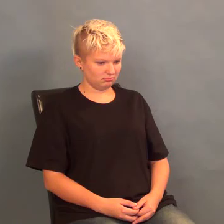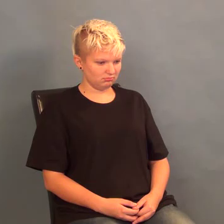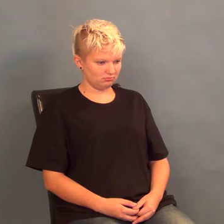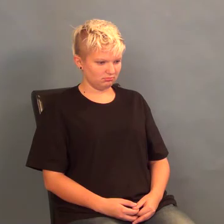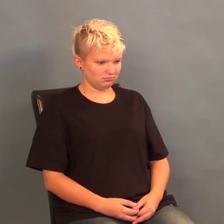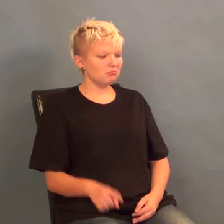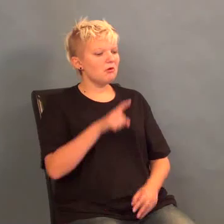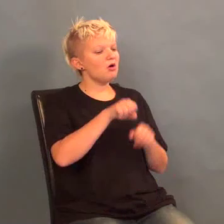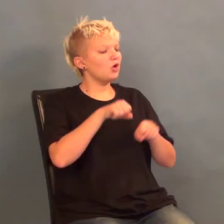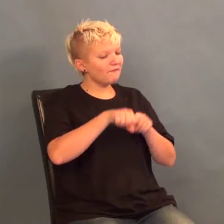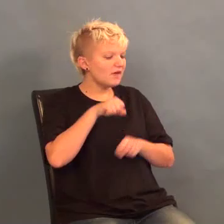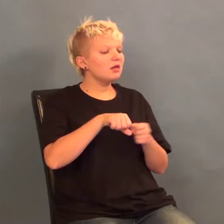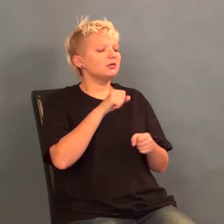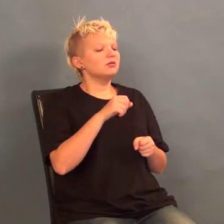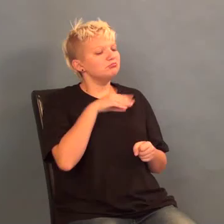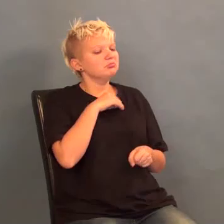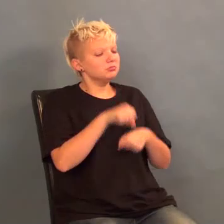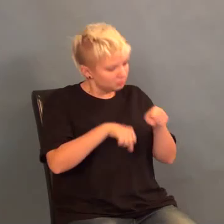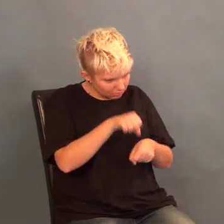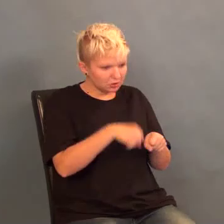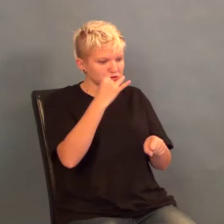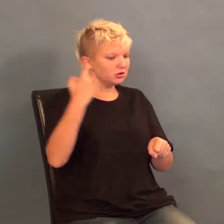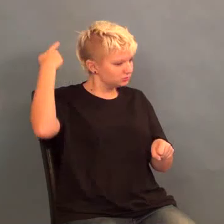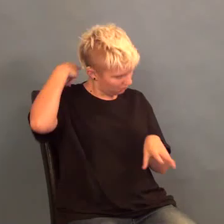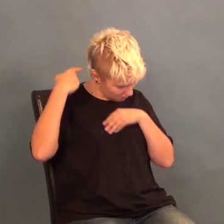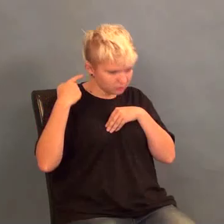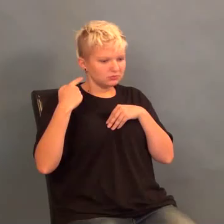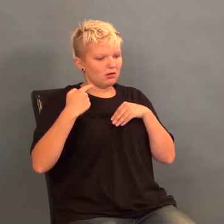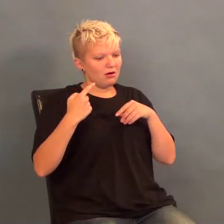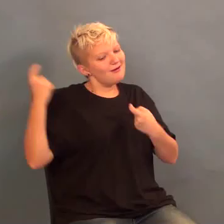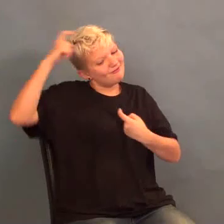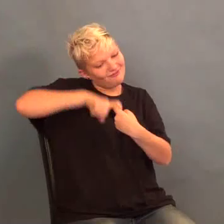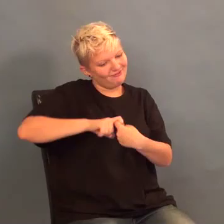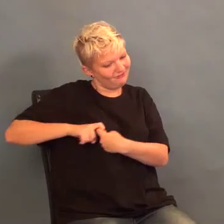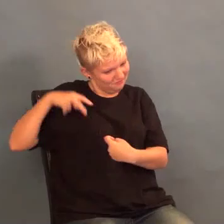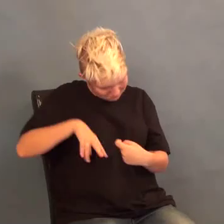Można rower oraz rower z fotelikiem dla dziecka z tyłu, można również przyczepę rowerową.